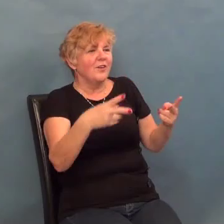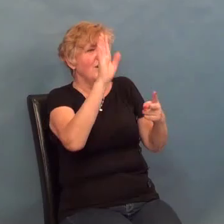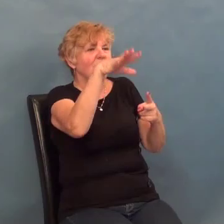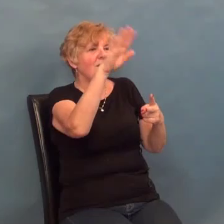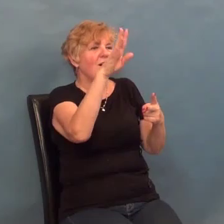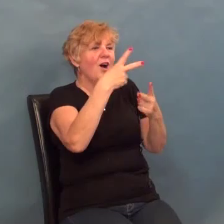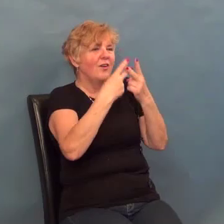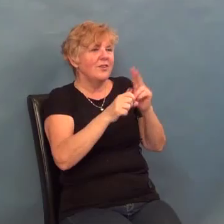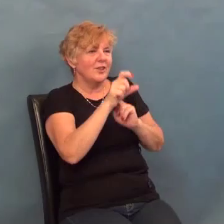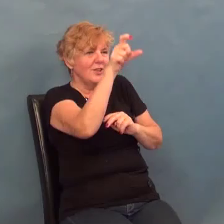Odwiedzę ciebie.